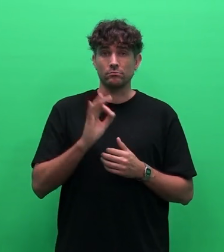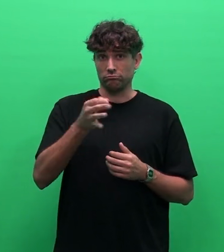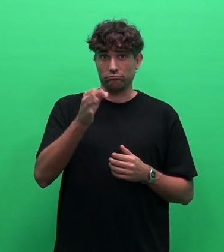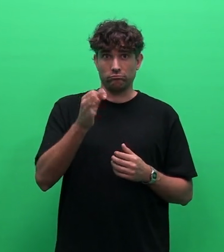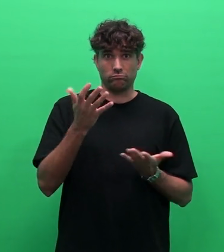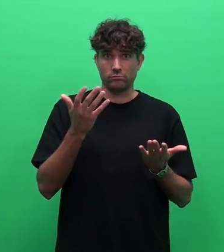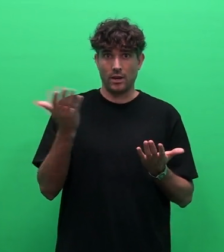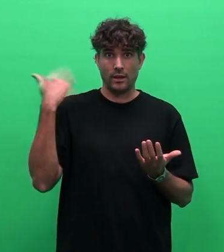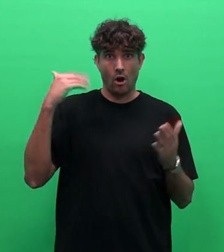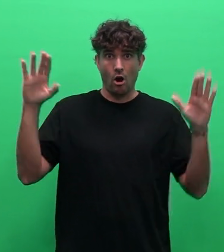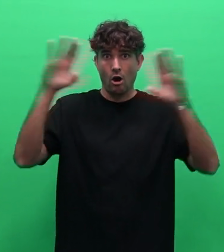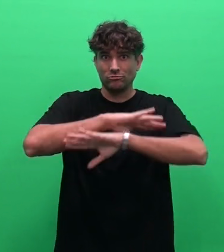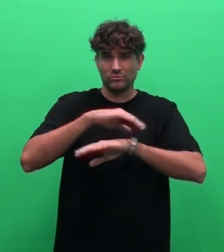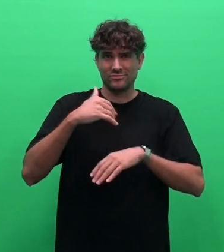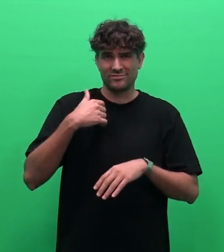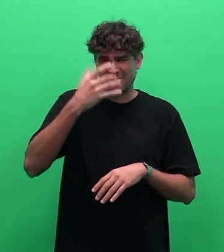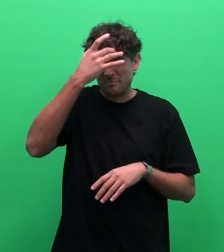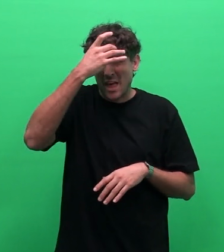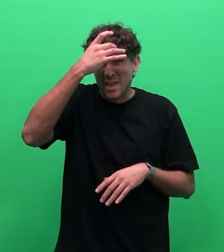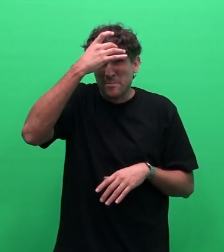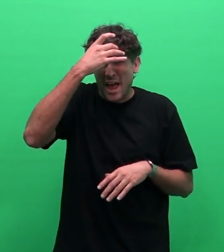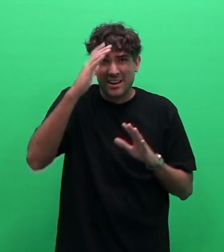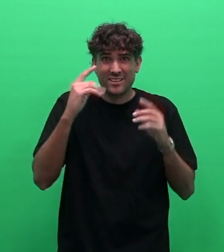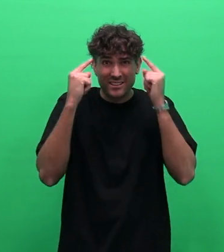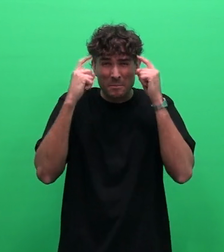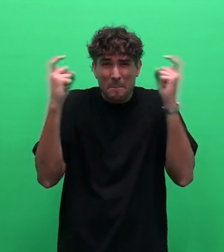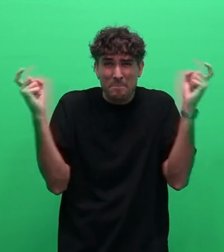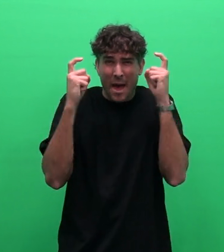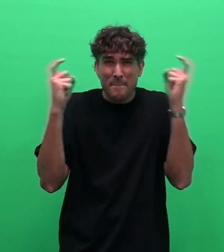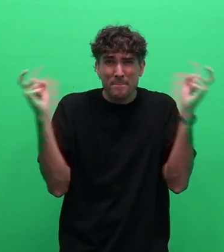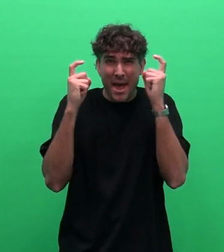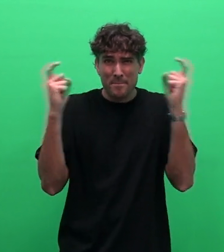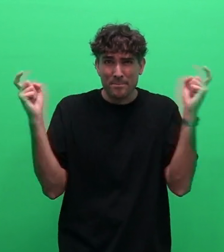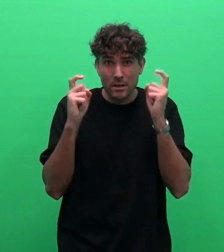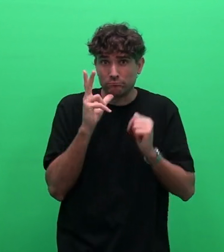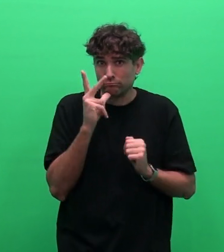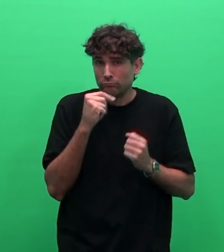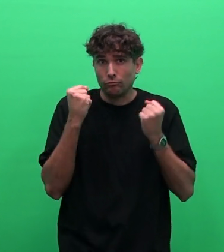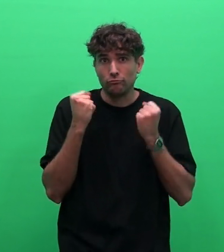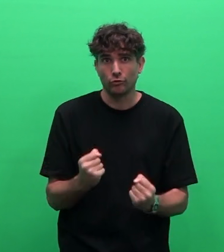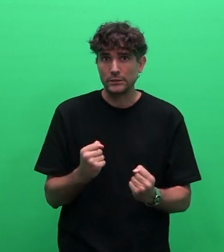Sí, sí, ahir a la nit em feia molt mal el cap i sentia cops molt intensos.